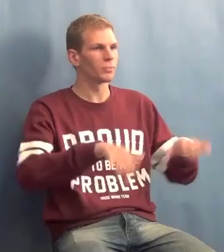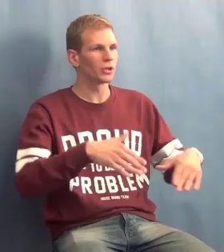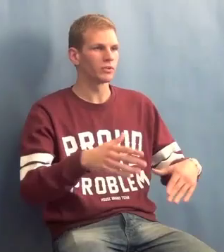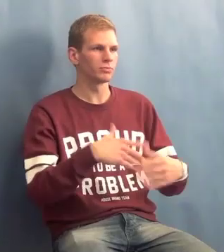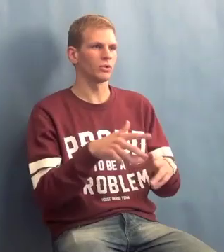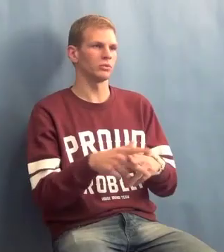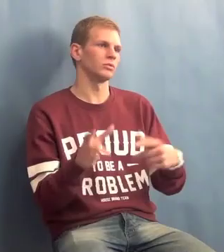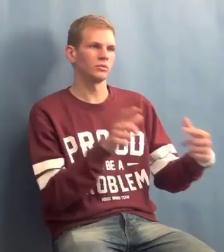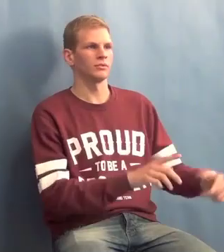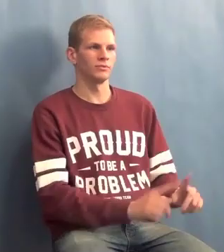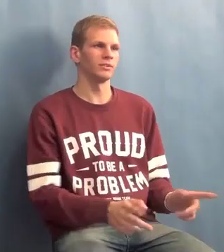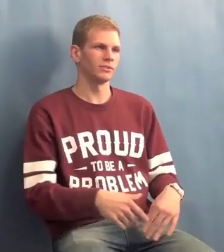Tak samo koniom nie wolno przebywać na basenie.